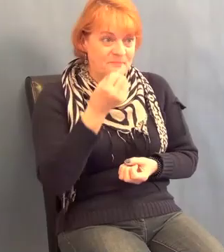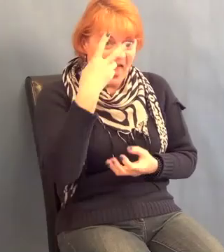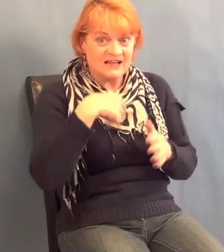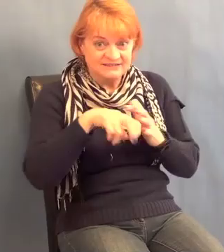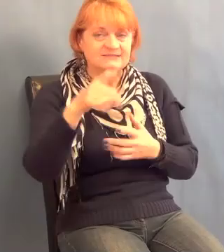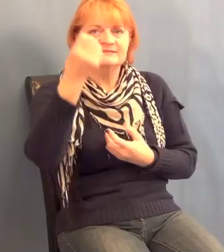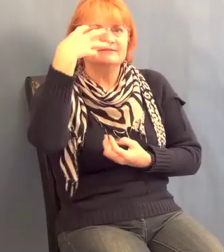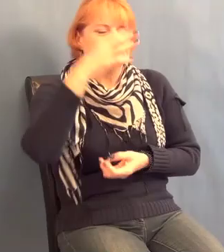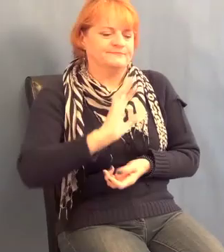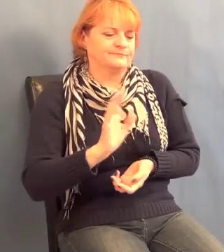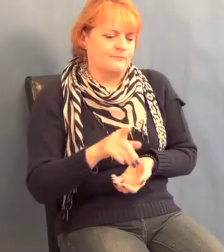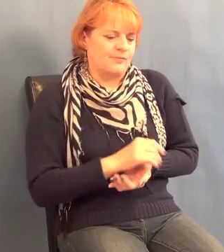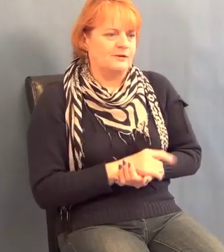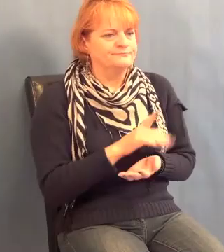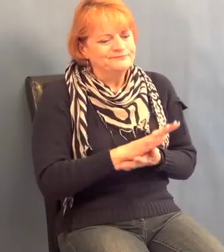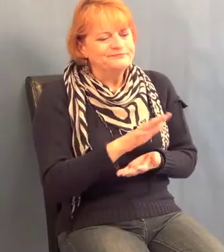Jak na plażę się wchodzi, to nie wolno przed wejściem brać prysznica